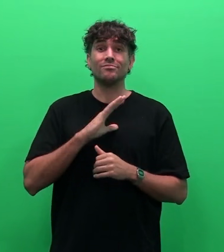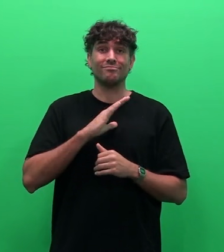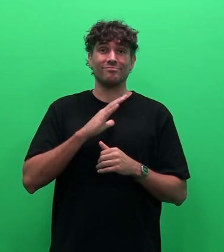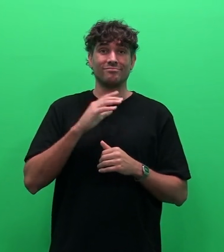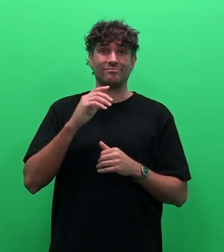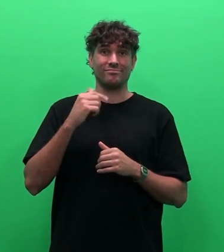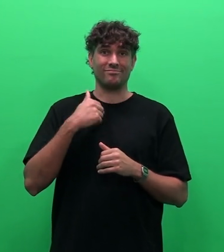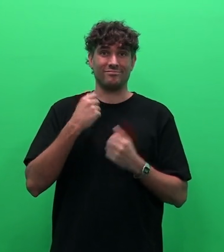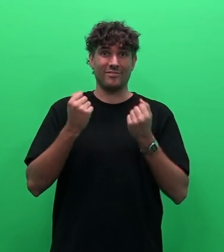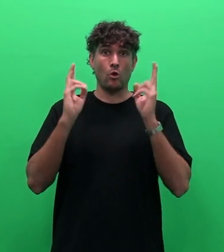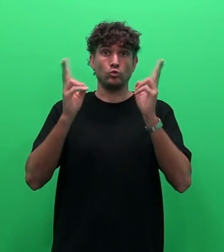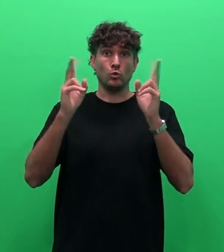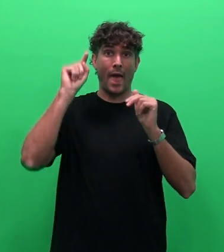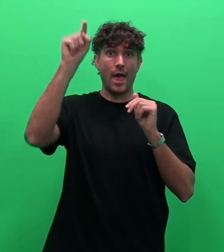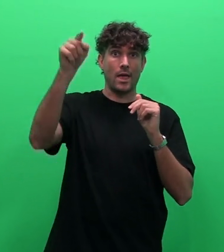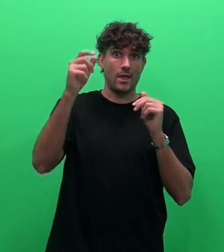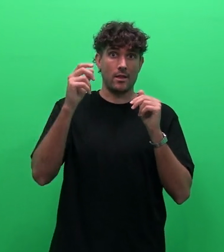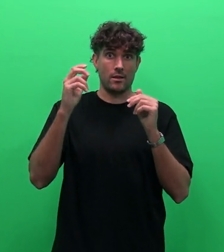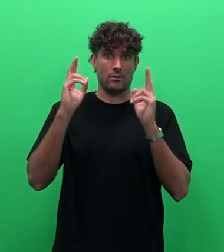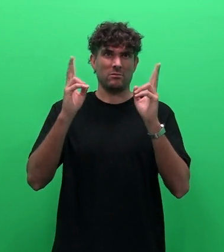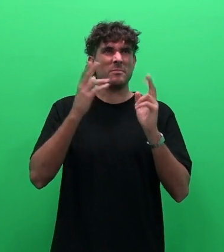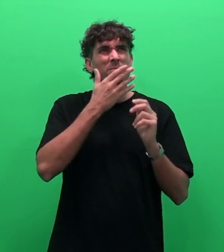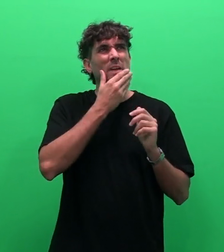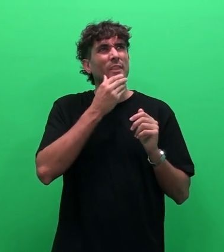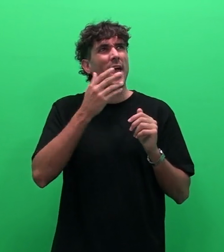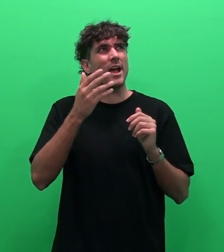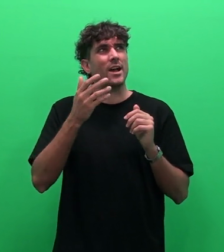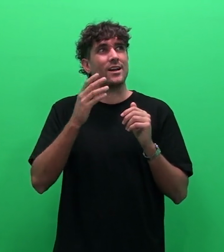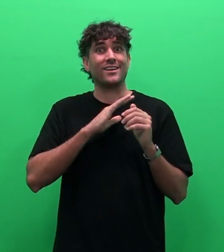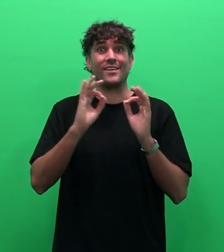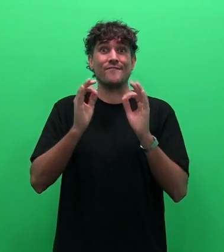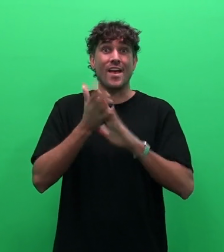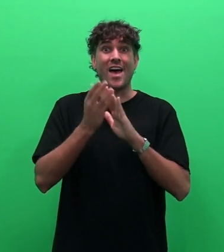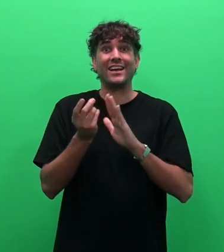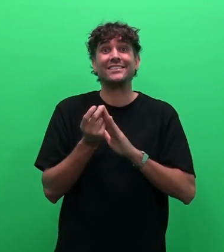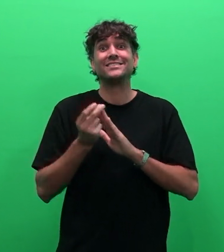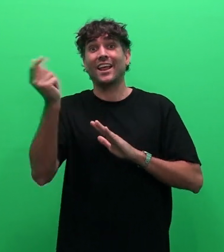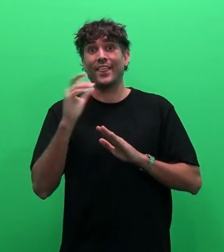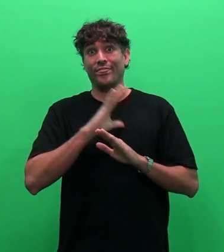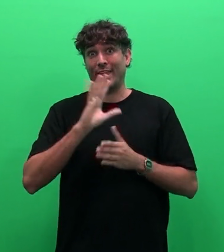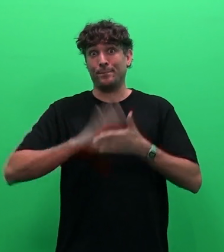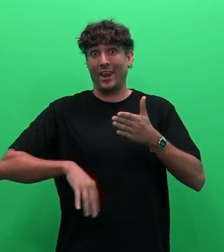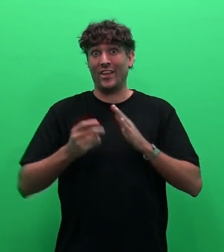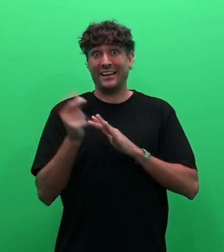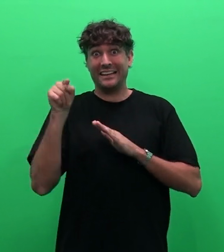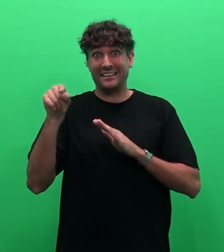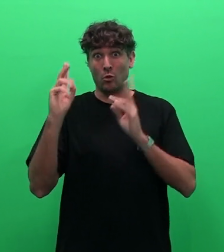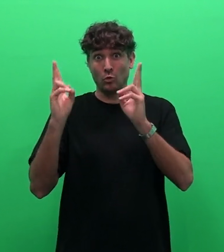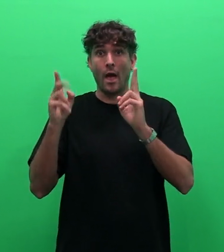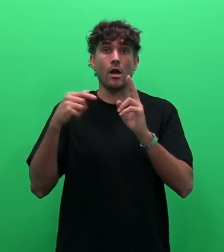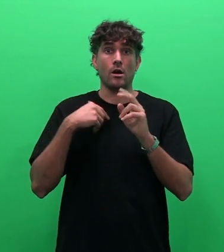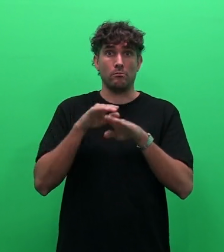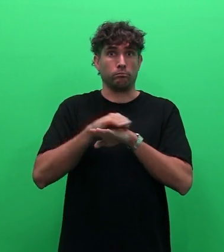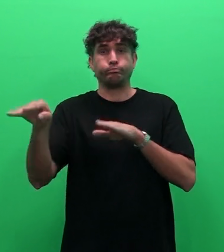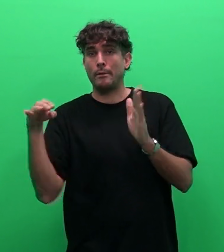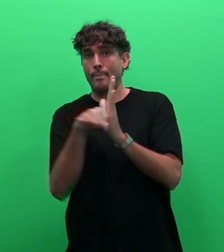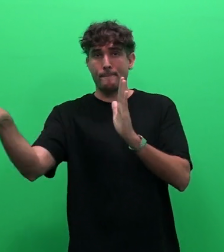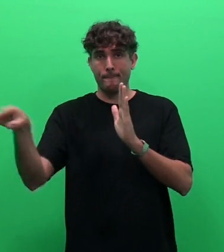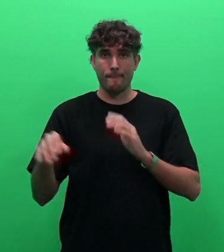Anava amb cotxe per l'autopista i em sembla que estava a punt de sortir per la sortida de Barcelona, i vaig sortir de la via amb el cotxe i em vaig donar un cop.